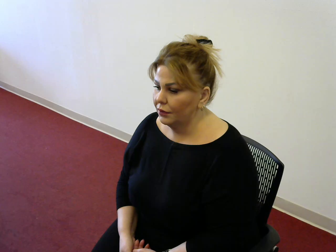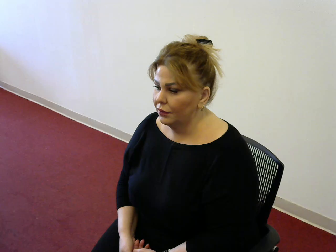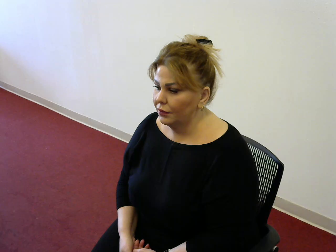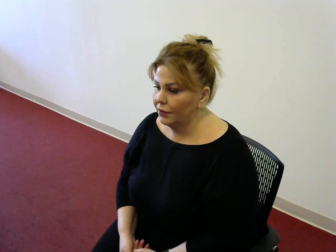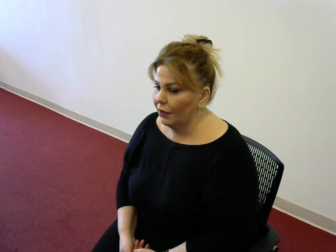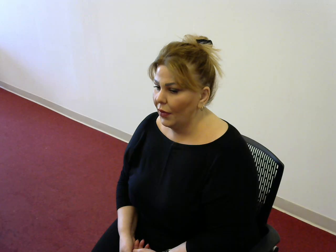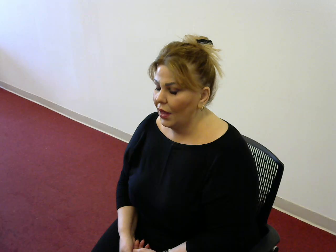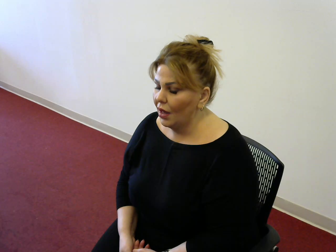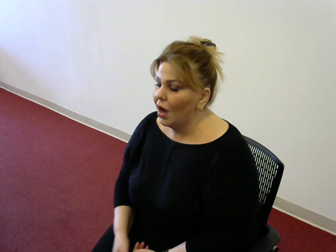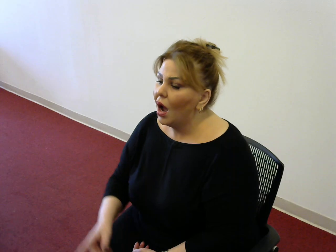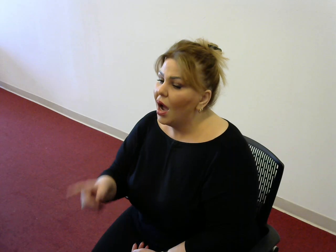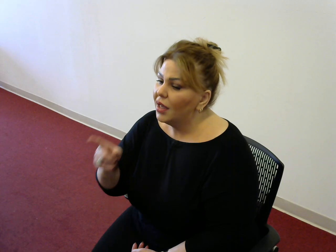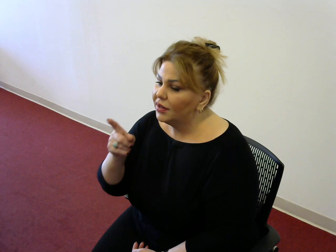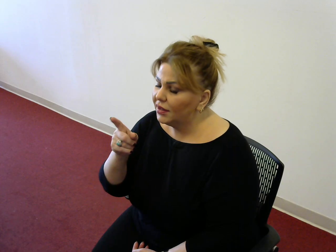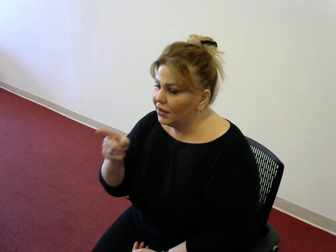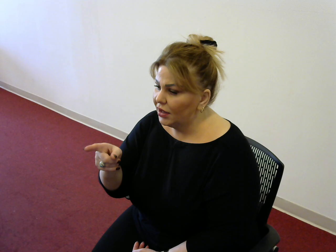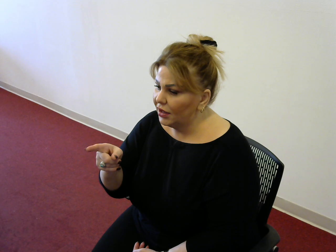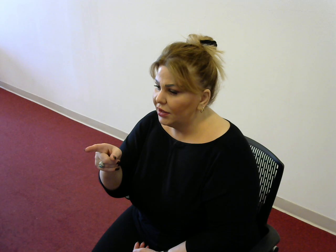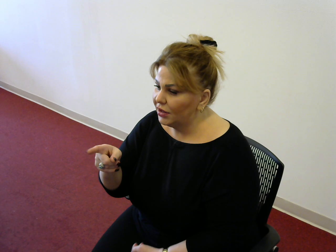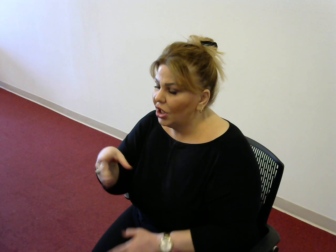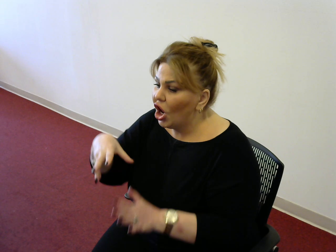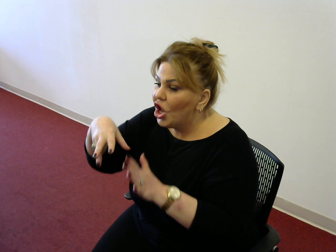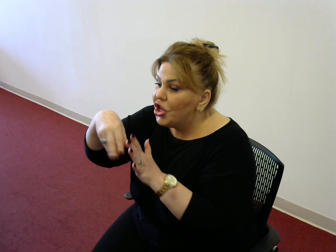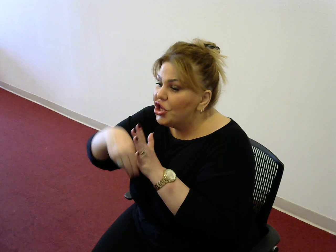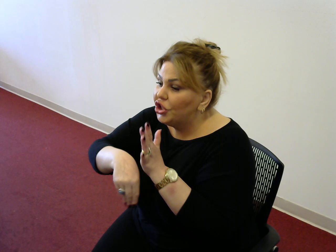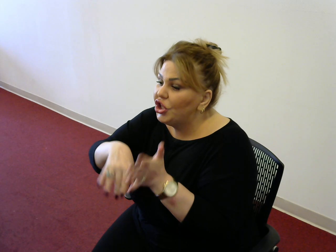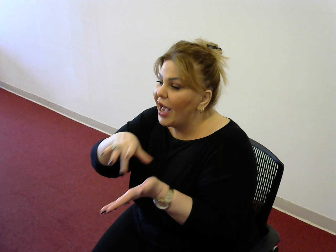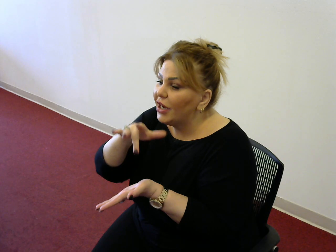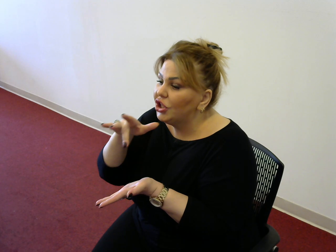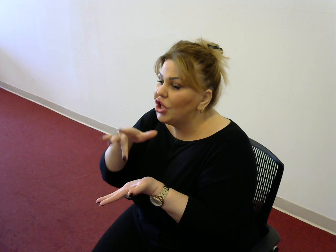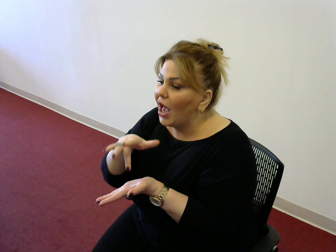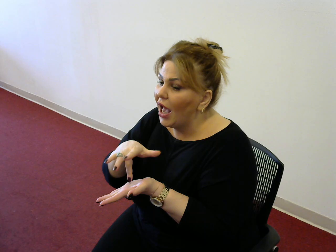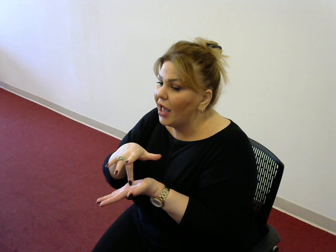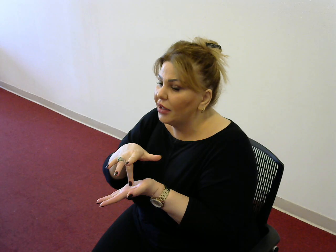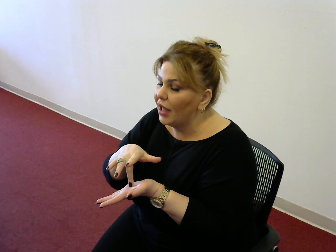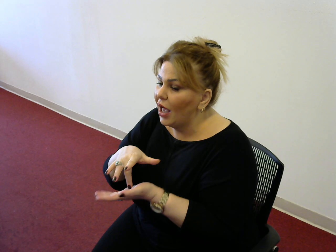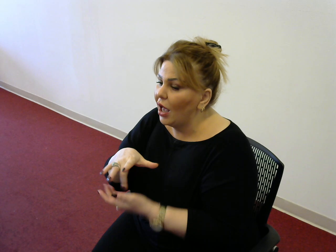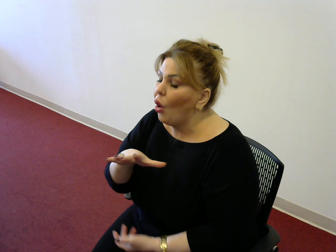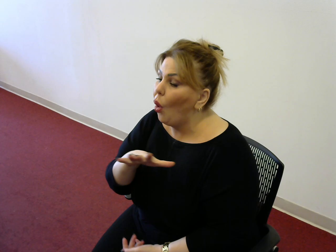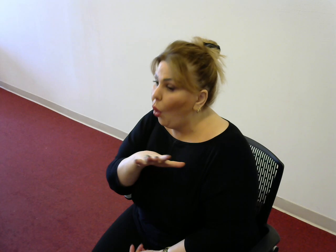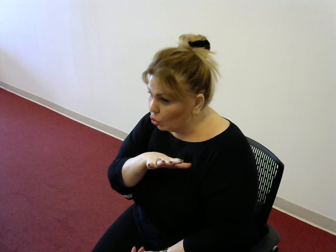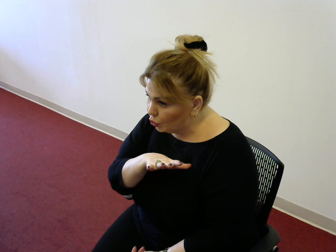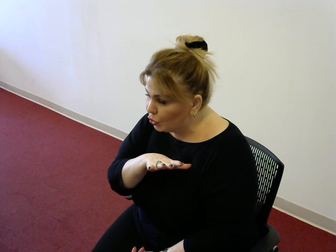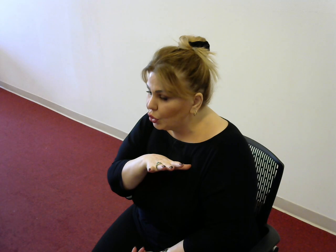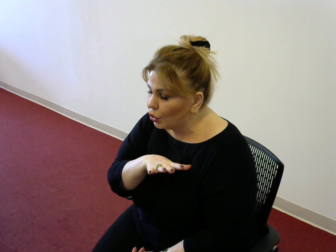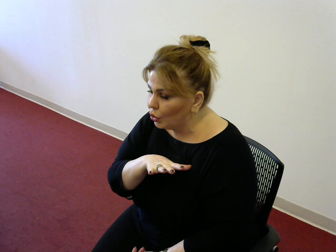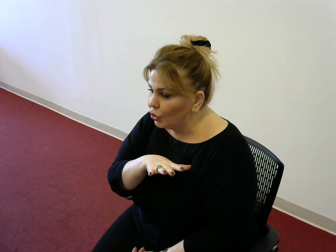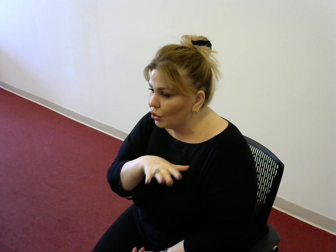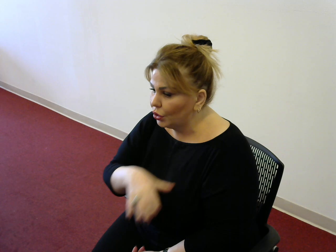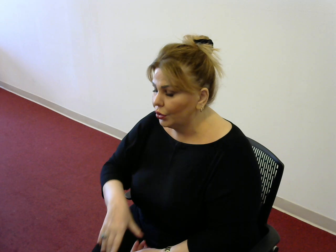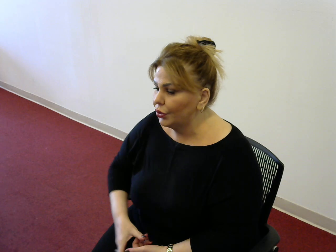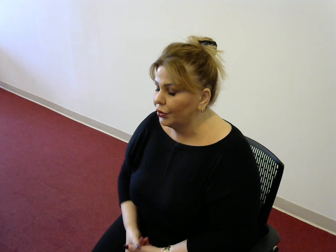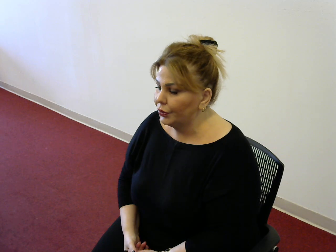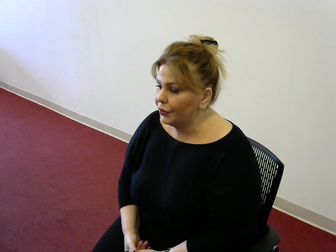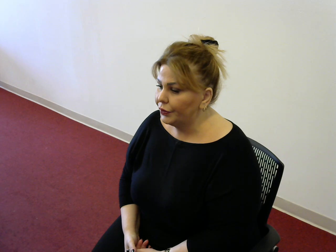Siz İçərişəhərdə olmusuz?